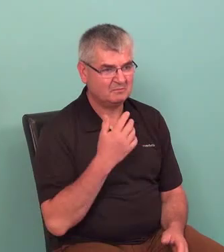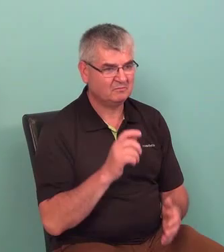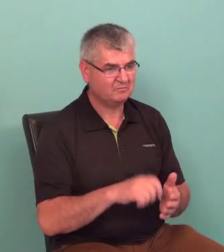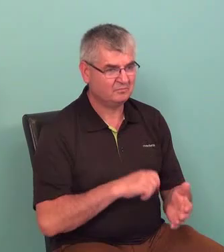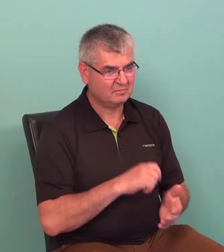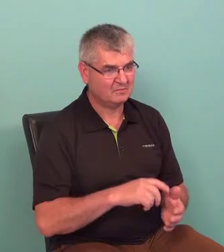Zlikwidowałem.